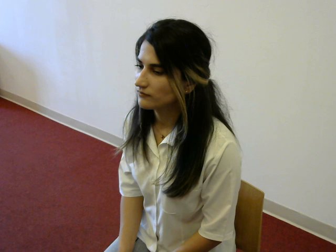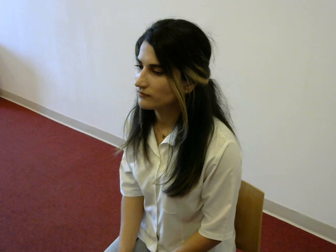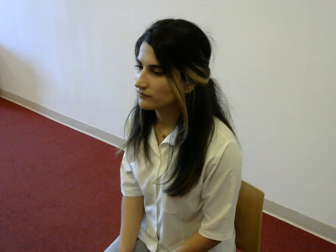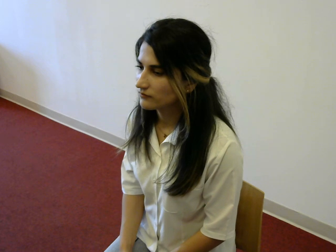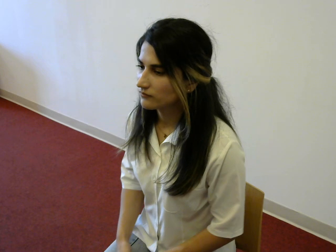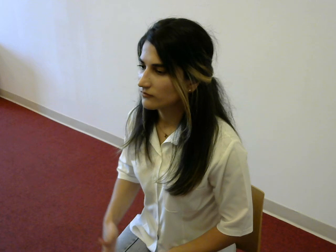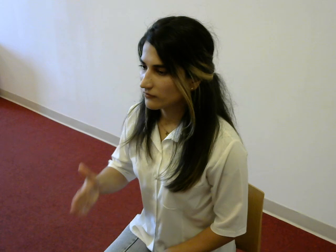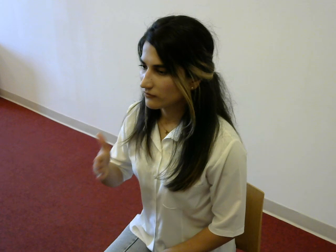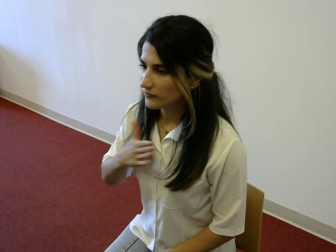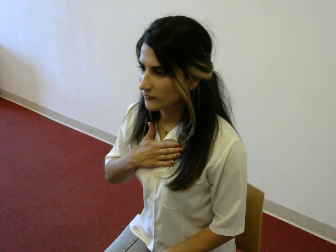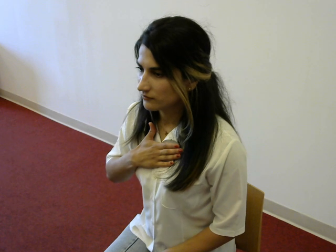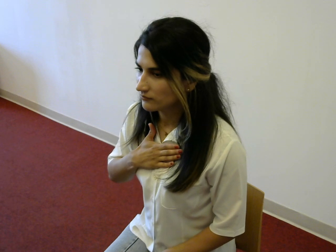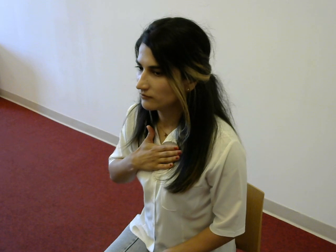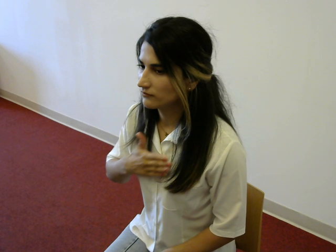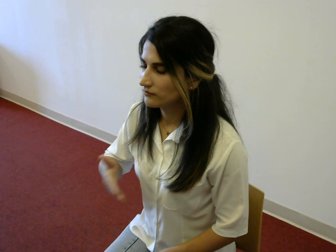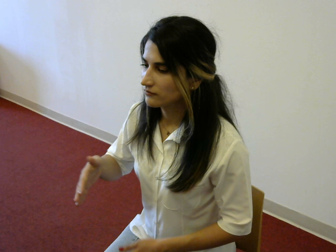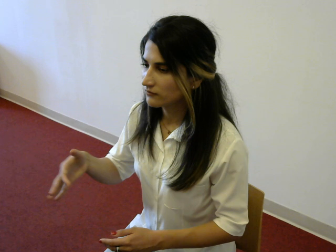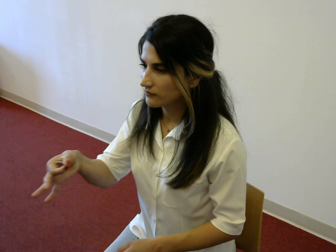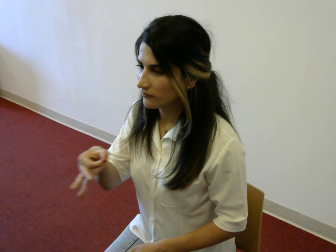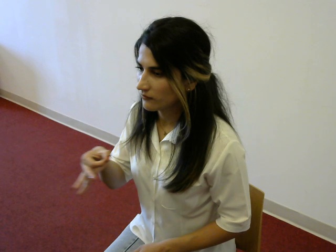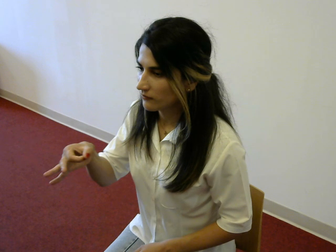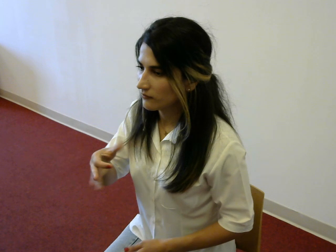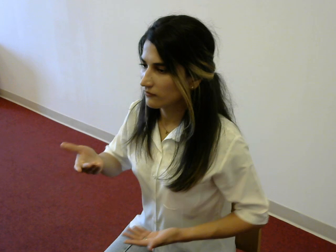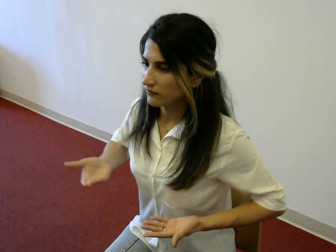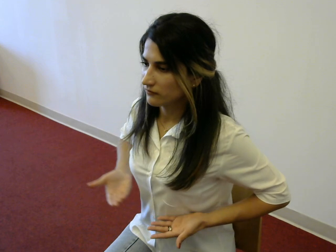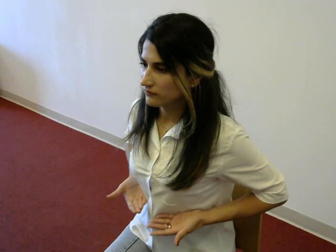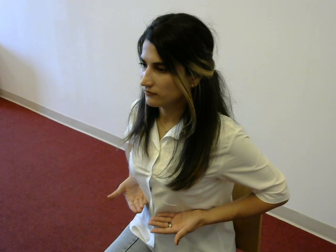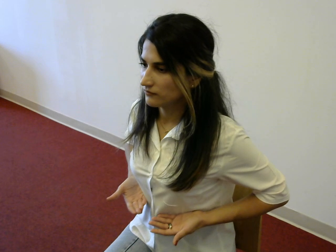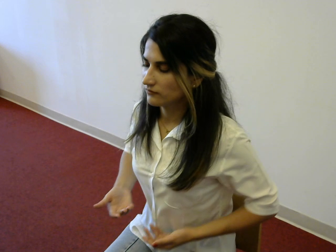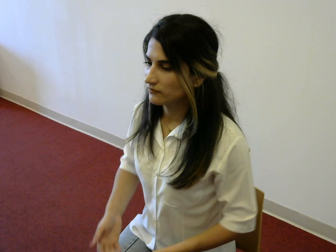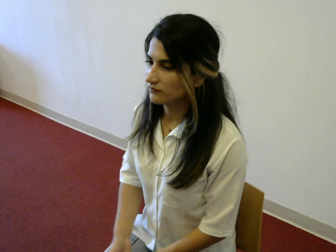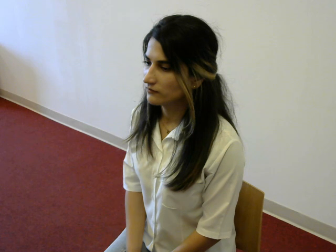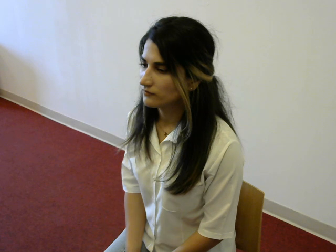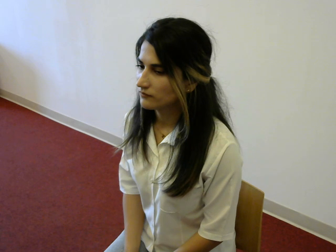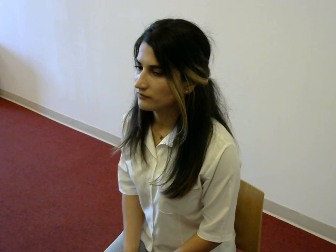Mən rayonda yaşayıram